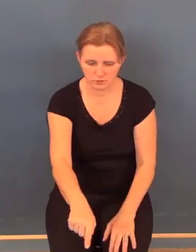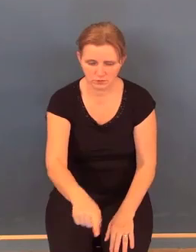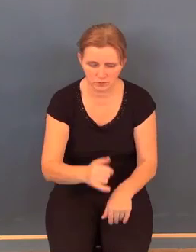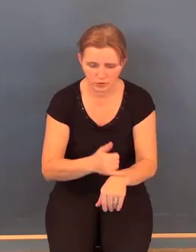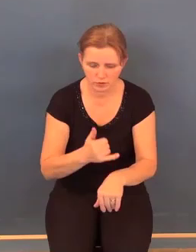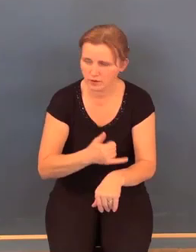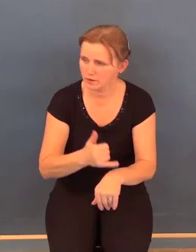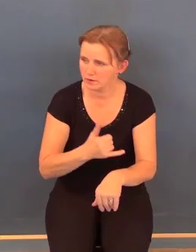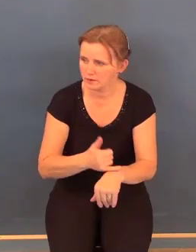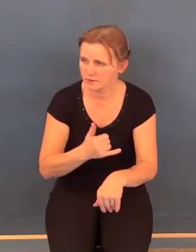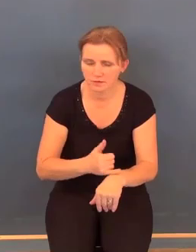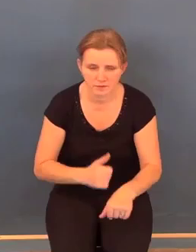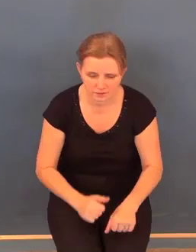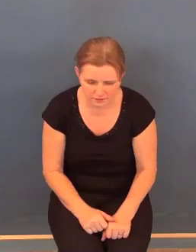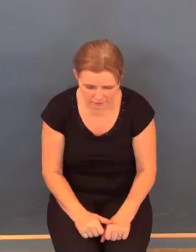Tutaj, piątek.